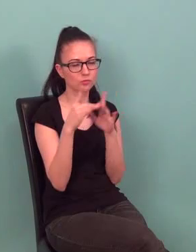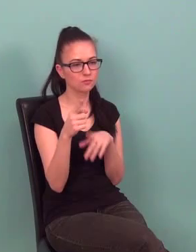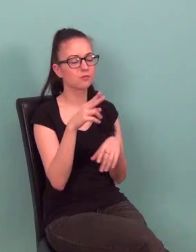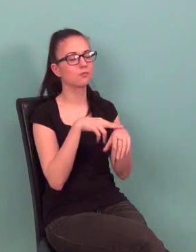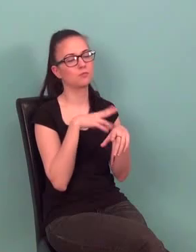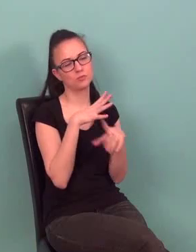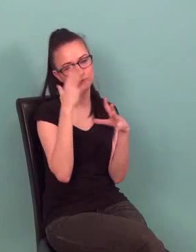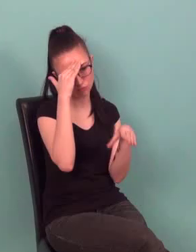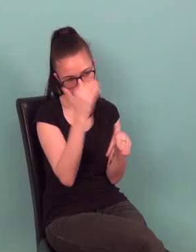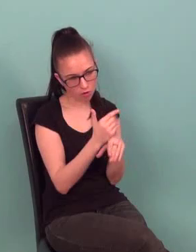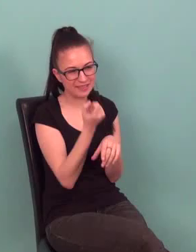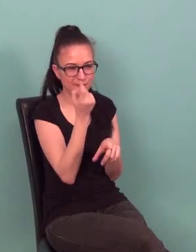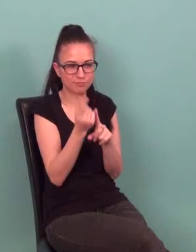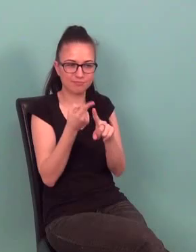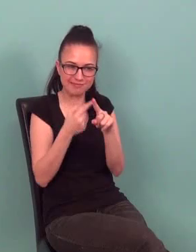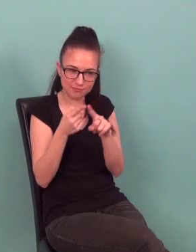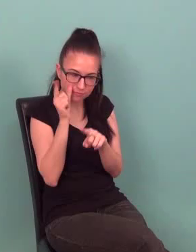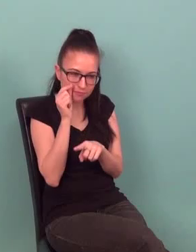Godzina jest nocna, tuż przed pójściem spać.